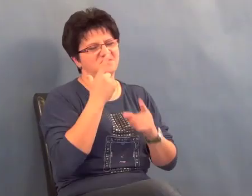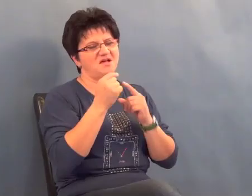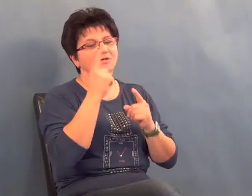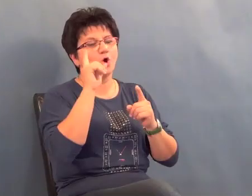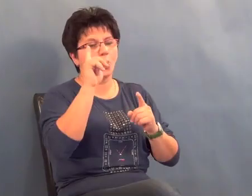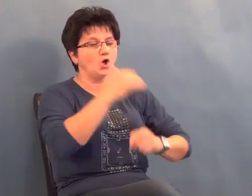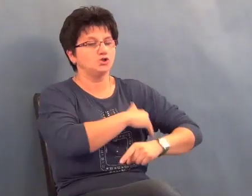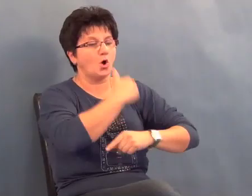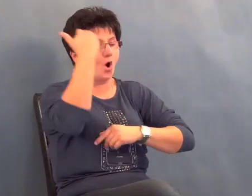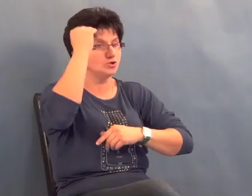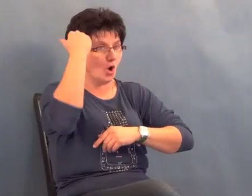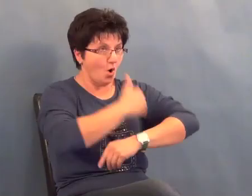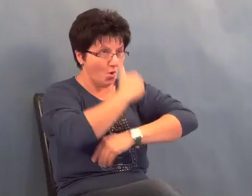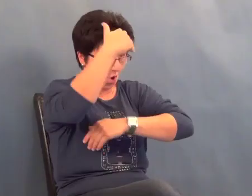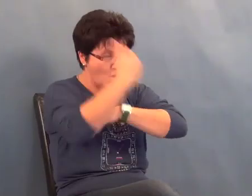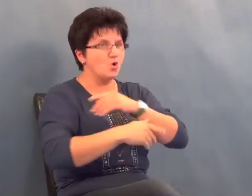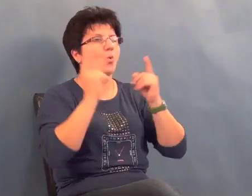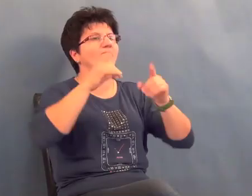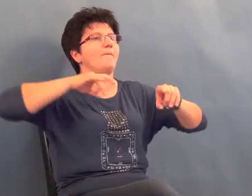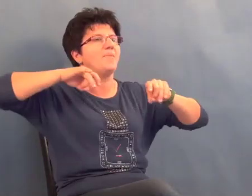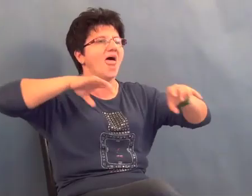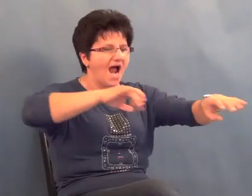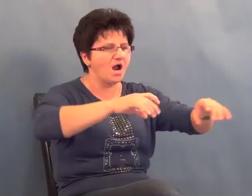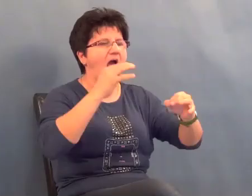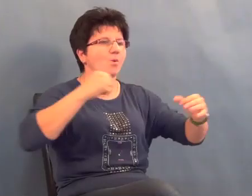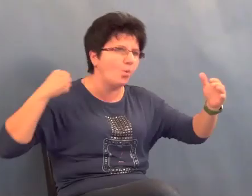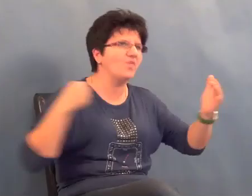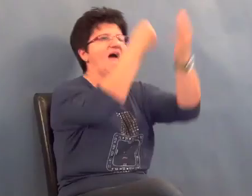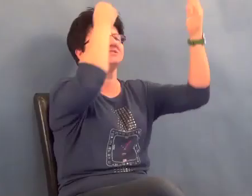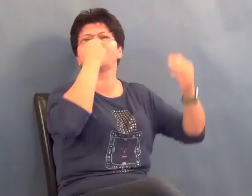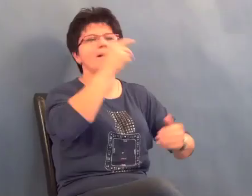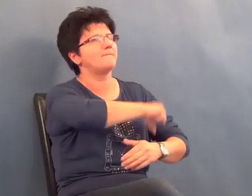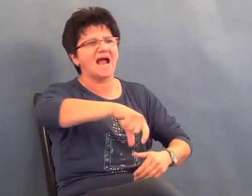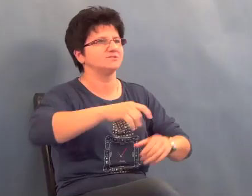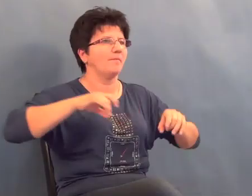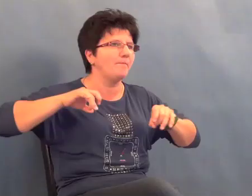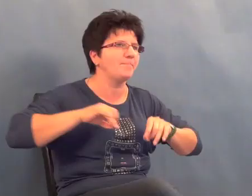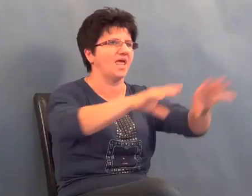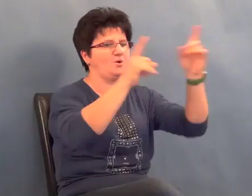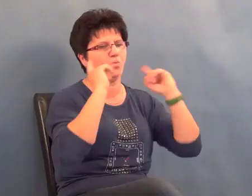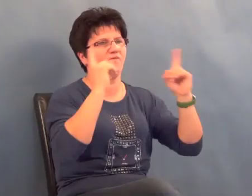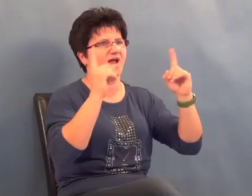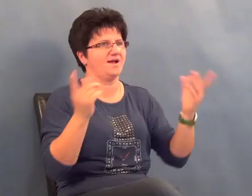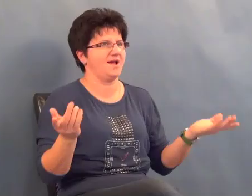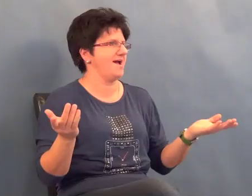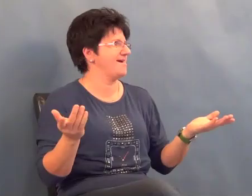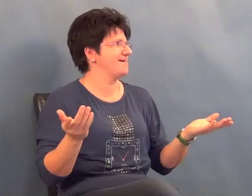Ja nie, ja uważam, że jak ktoś jest po lekcjach, to szybko wbiega na ulicę, nie patrzy na przejście dla pieszych, więc samochód może w niego walnąć i spowodować wypadek.